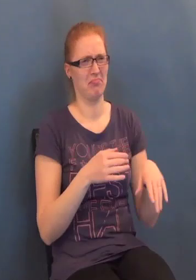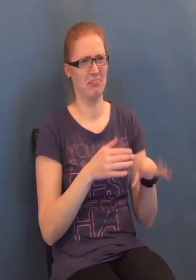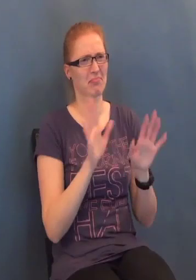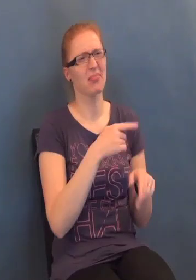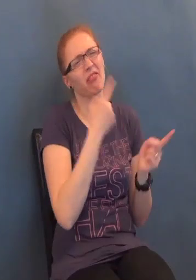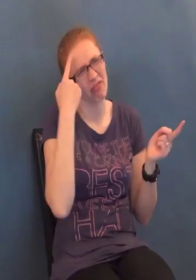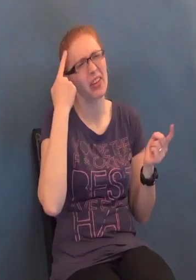To nic.